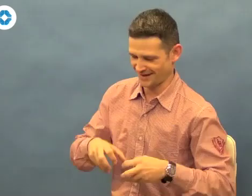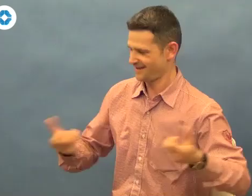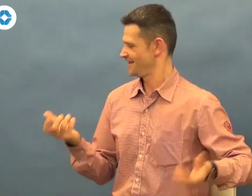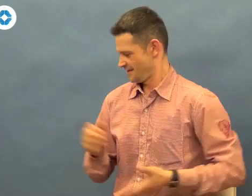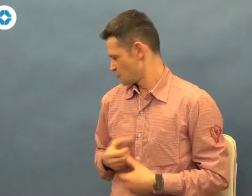Skorzystali z okazji.